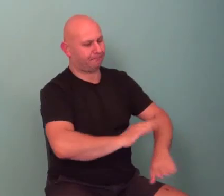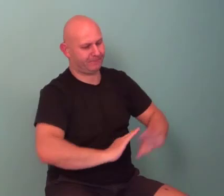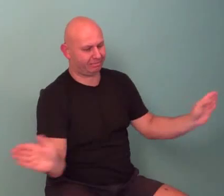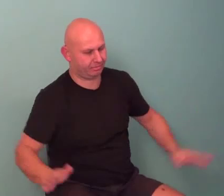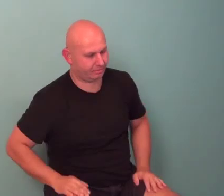Koniec.